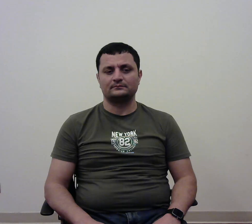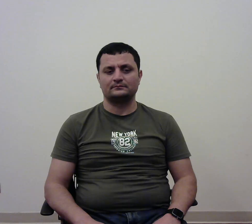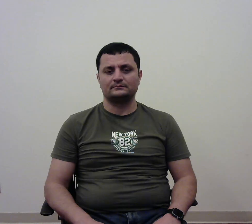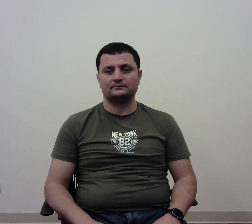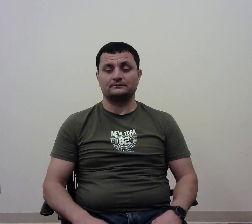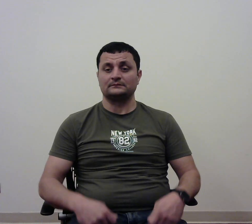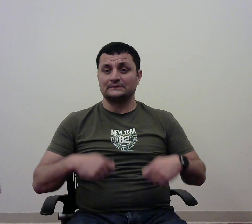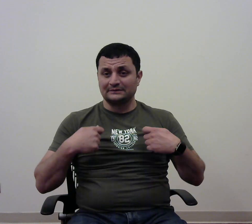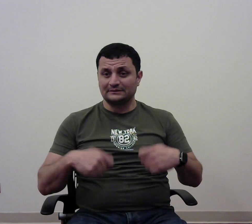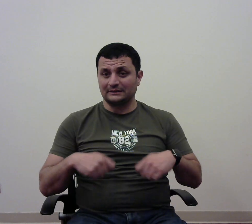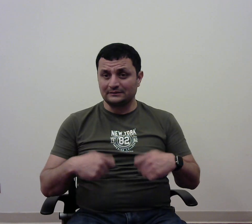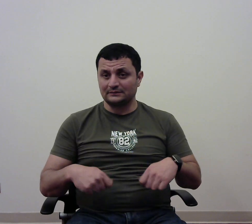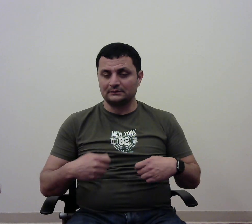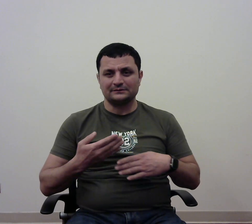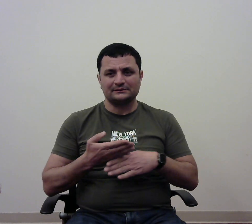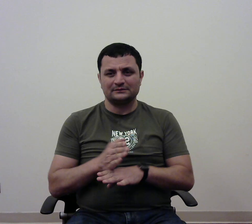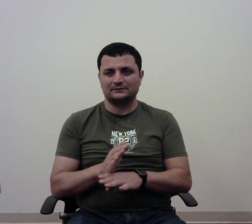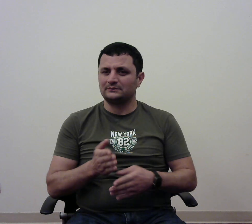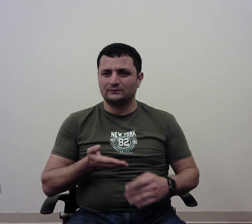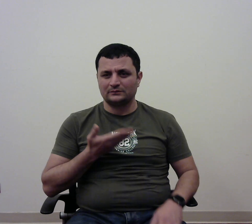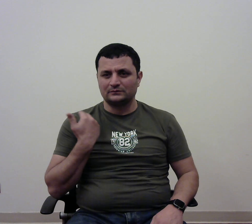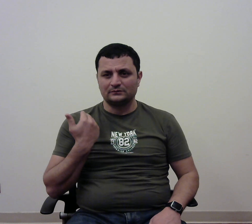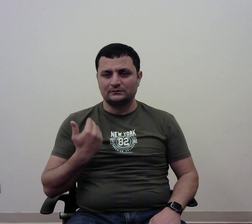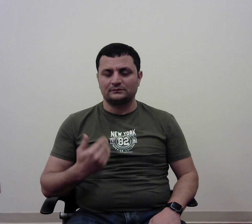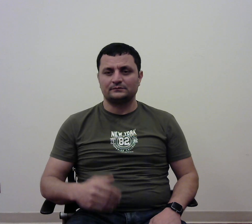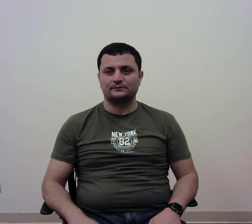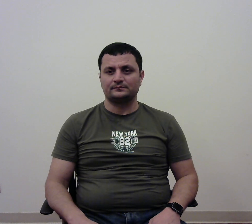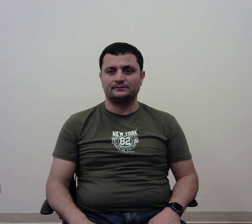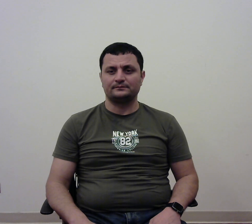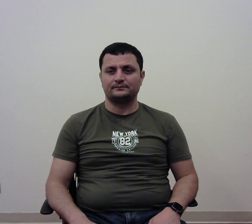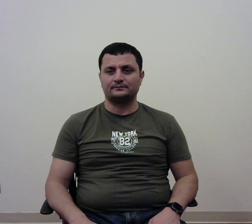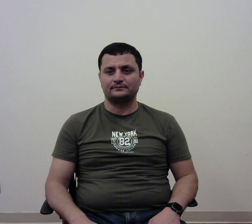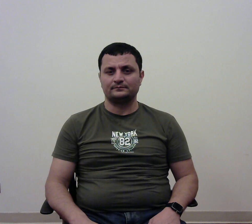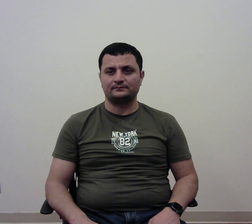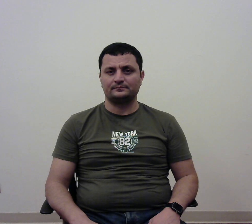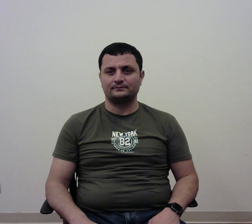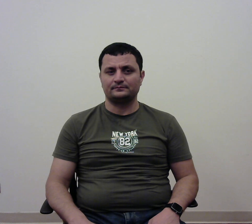Satıcının xırdası yox idi